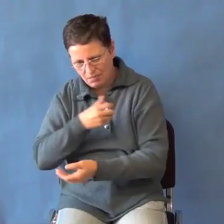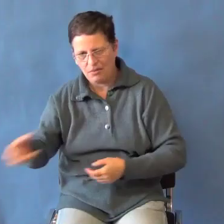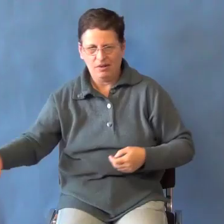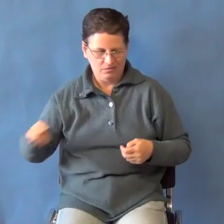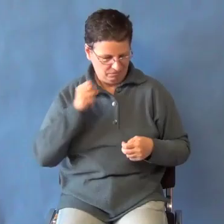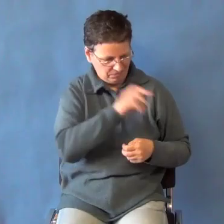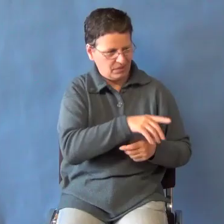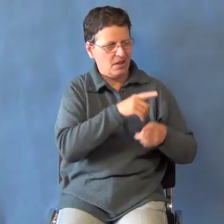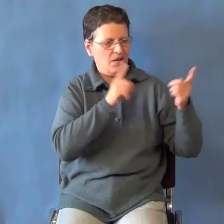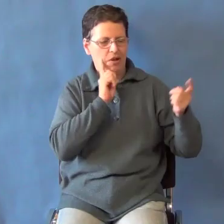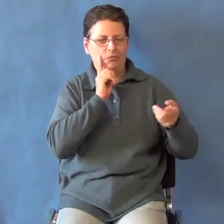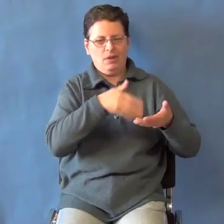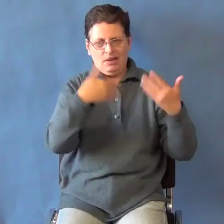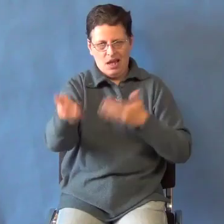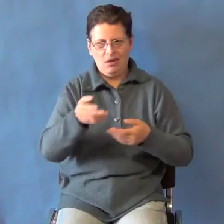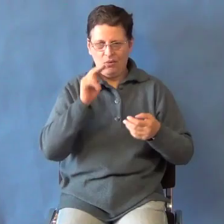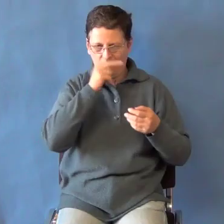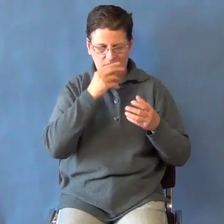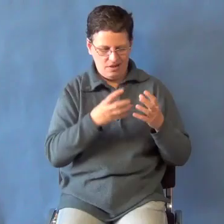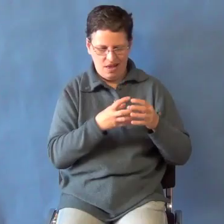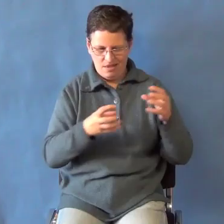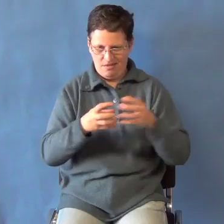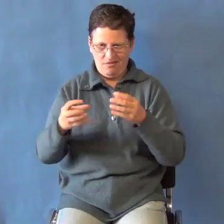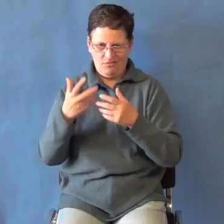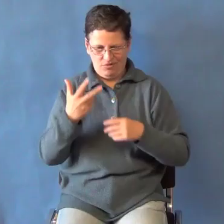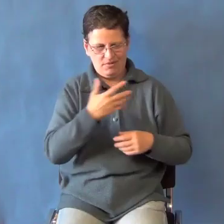Oddali go chłopcu, a on w zamian dał im trzy gruszki.